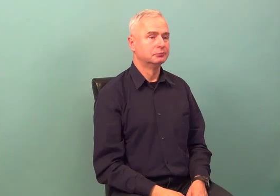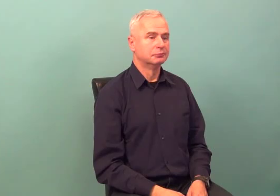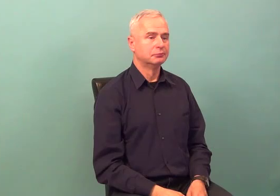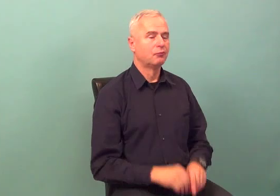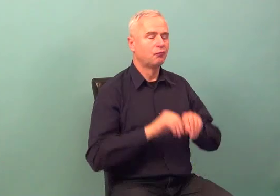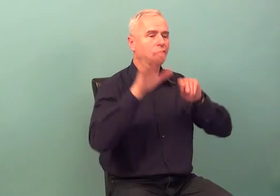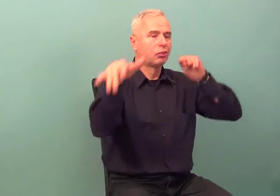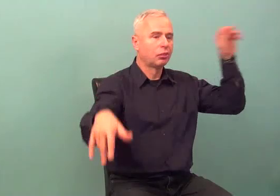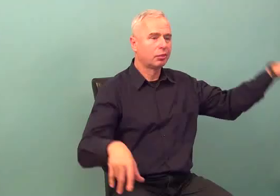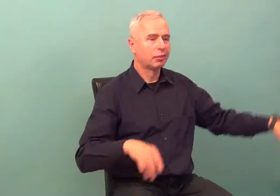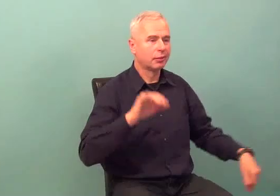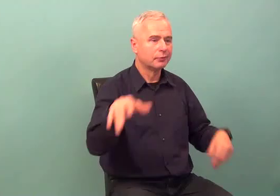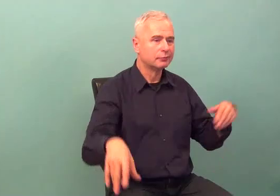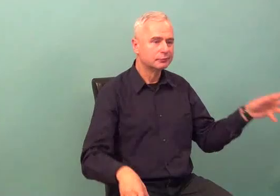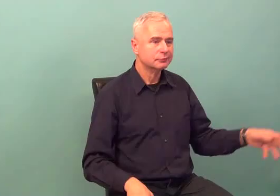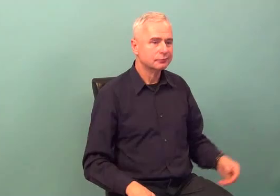Woda chlapie.